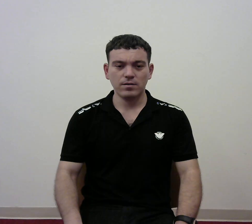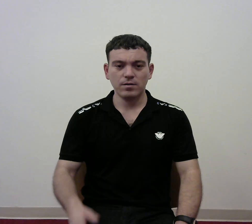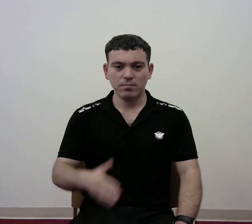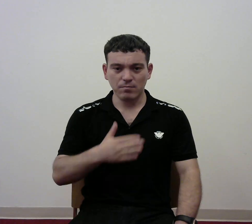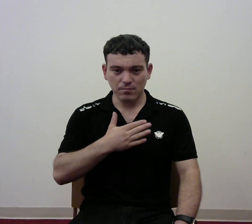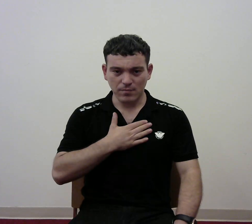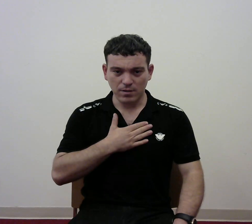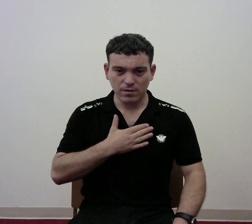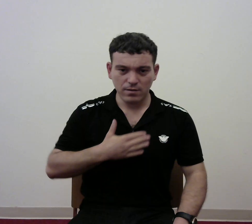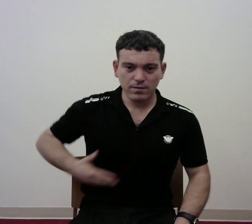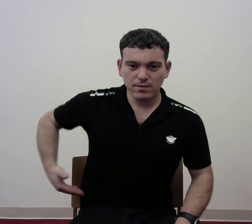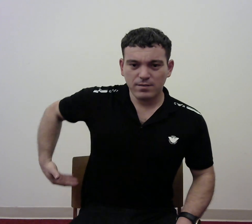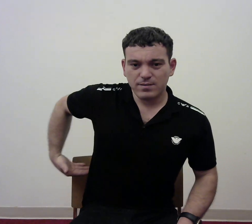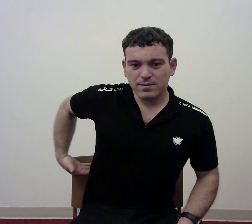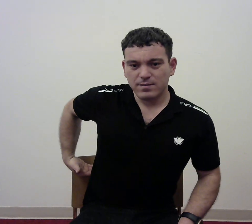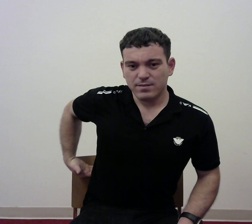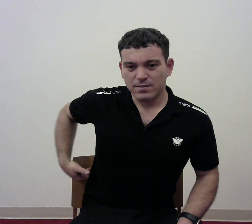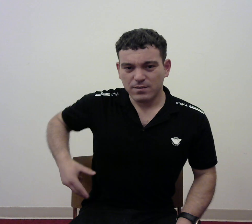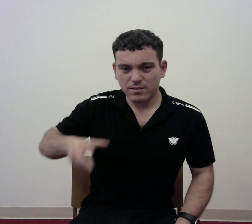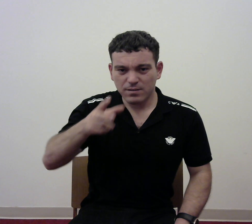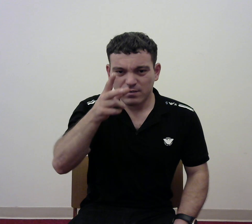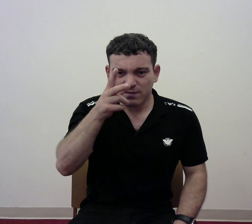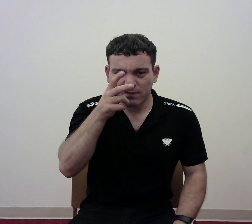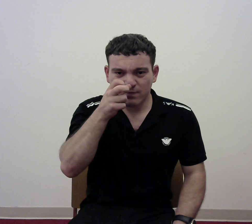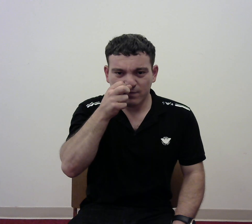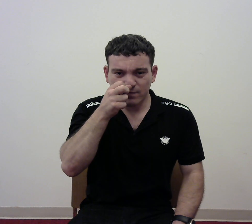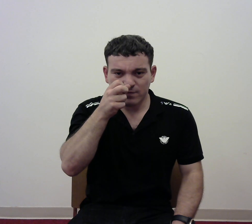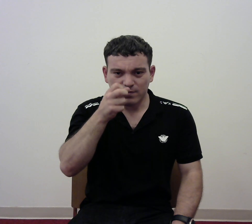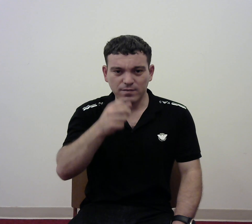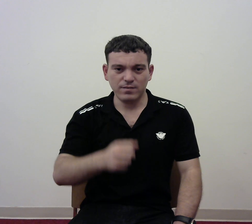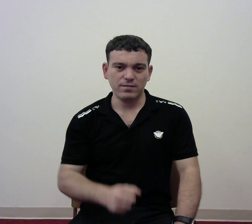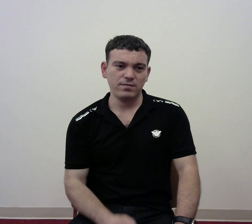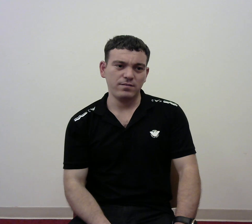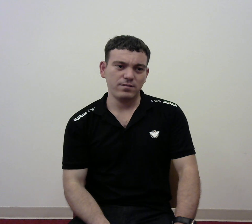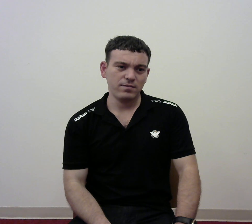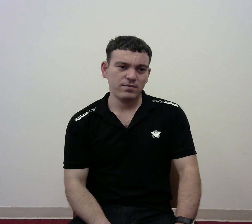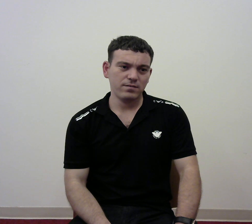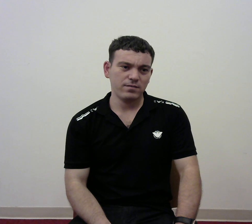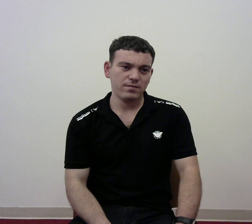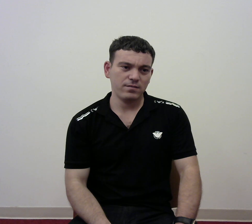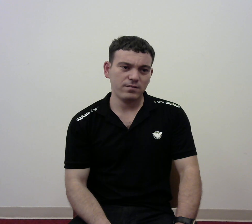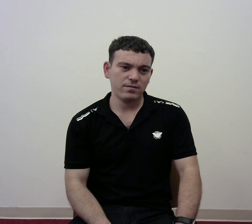Mənim belim ağrıyır